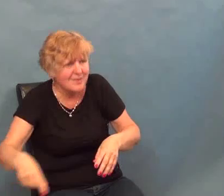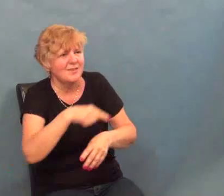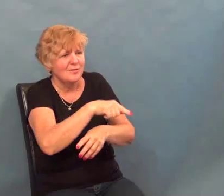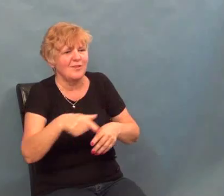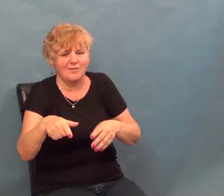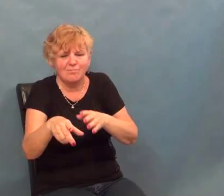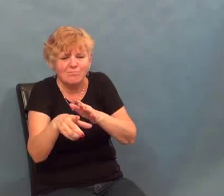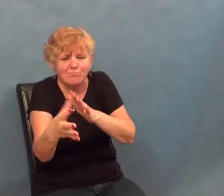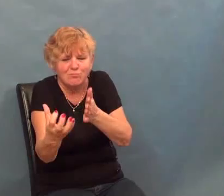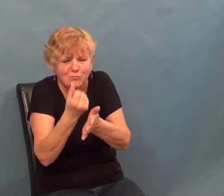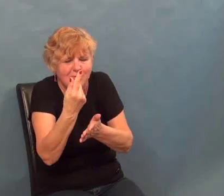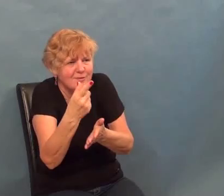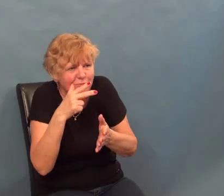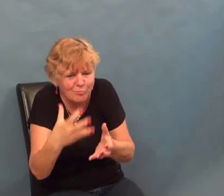Chłopiec wybrał jedną żabę.